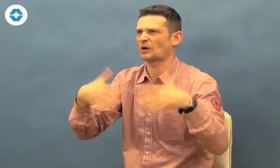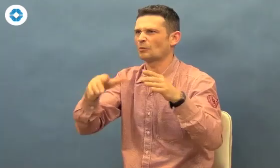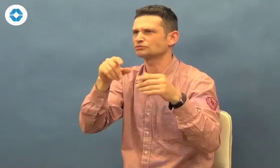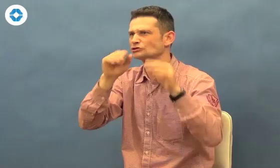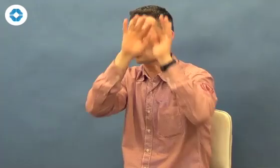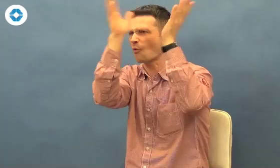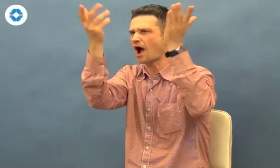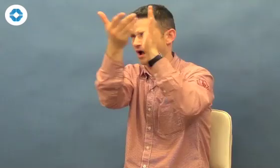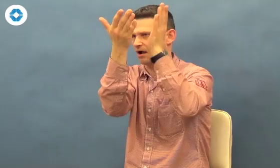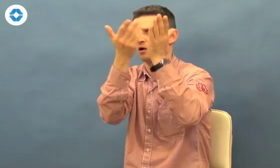Pszczoły w kulistym ulu.